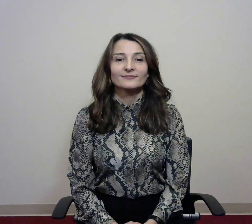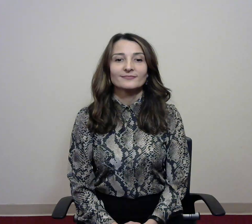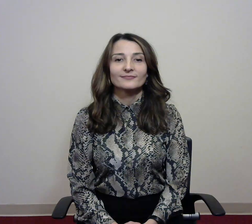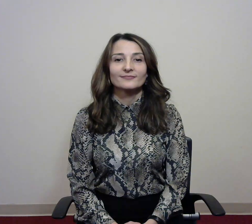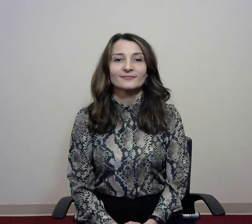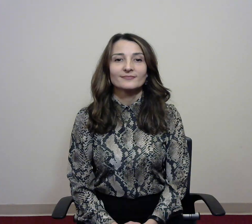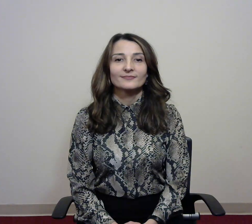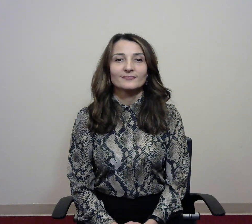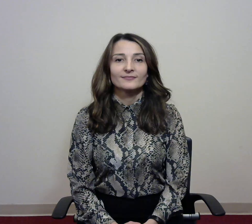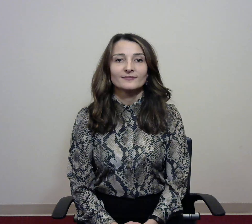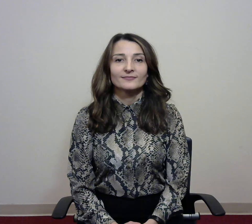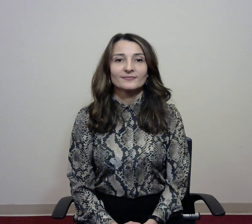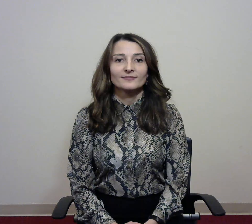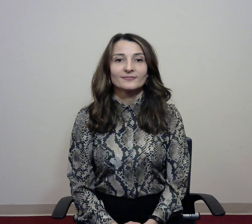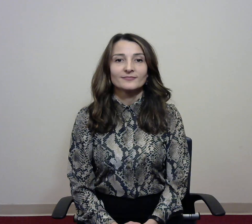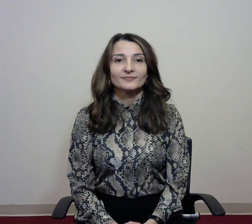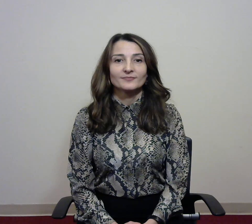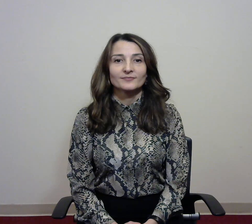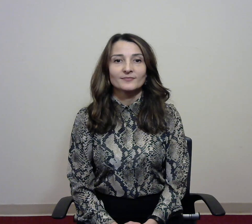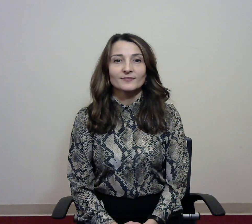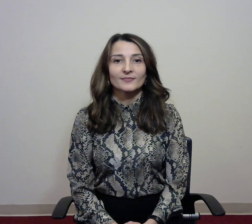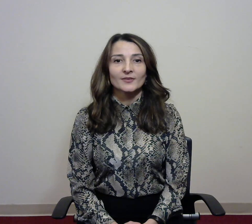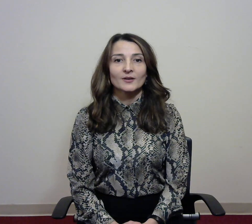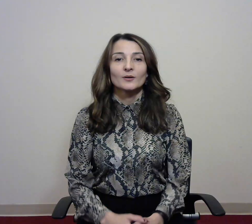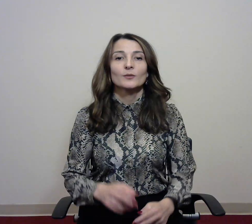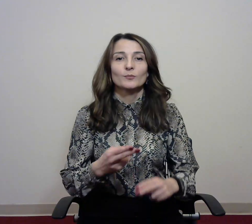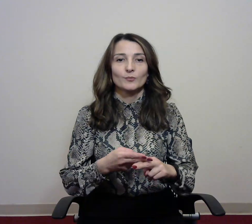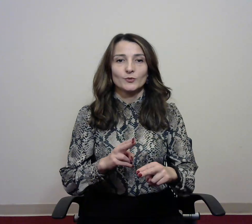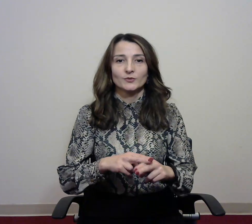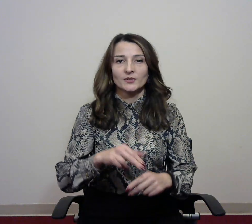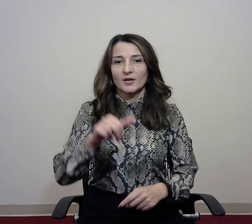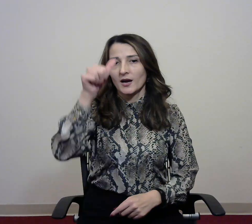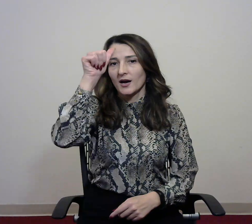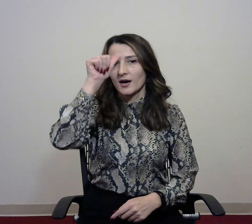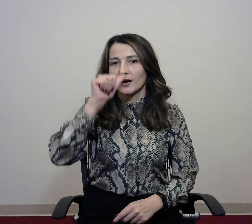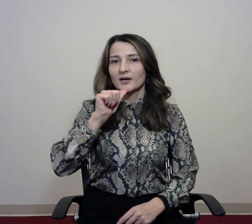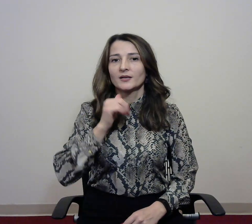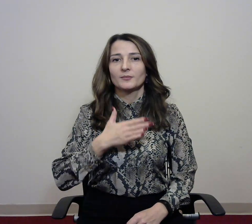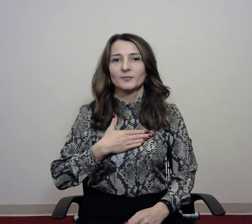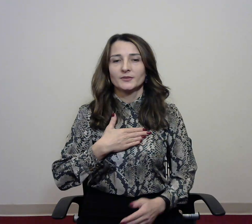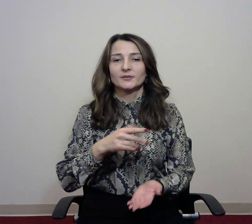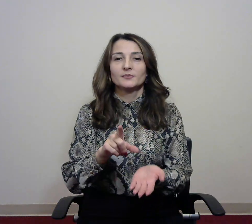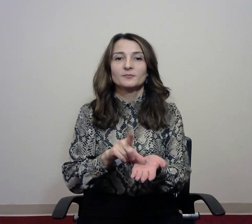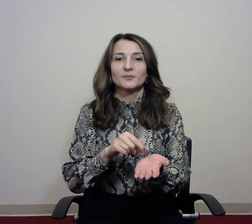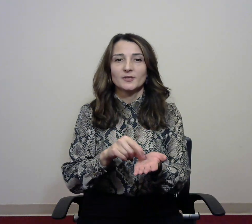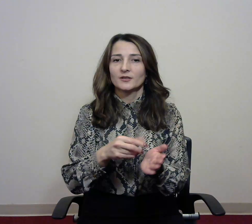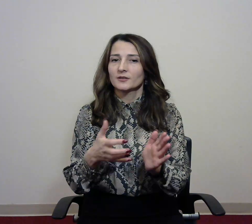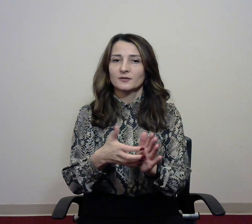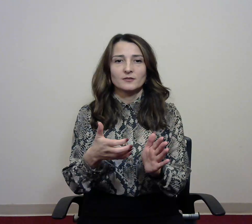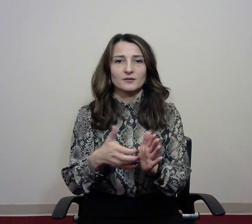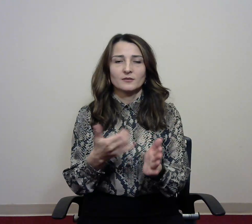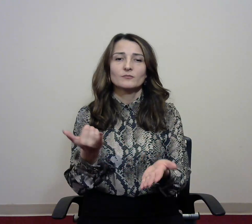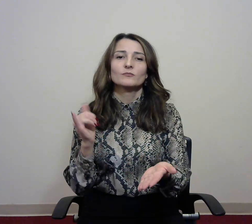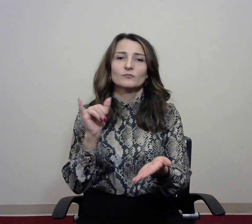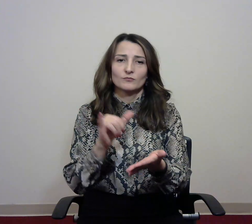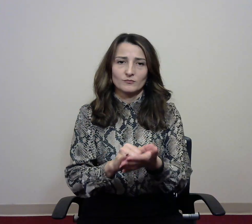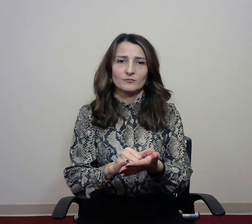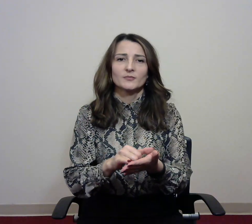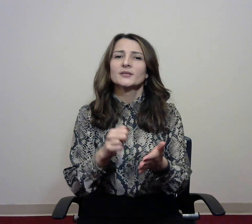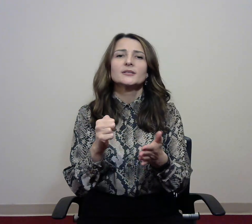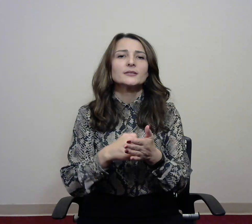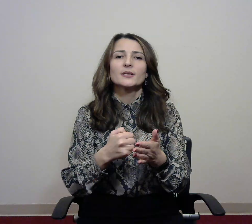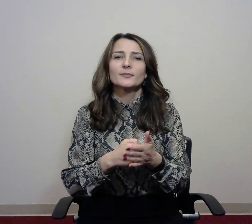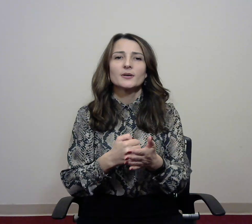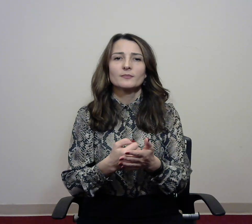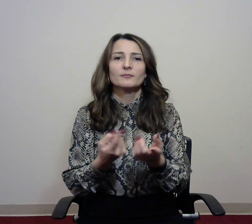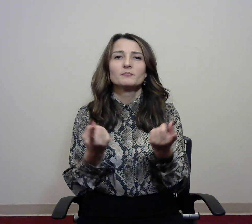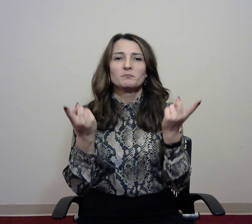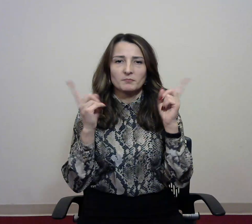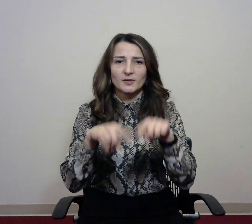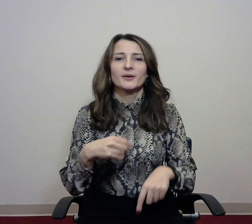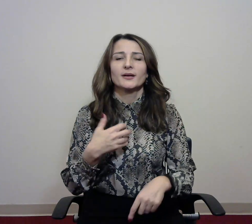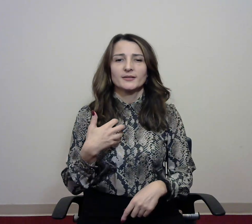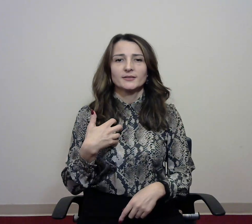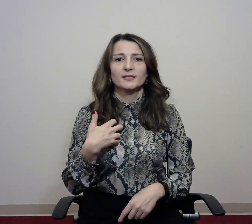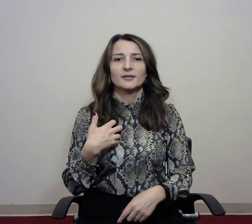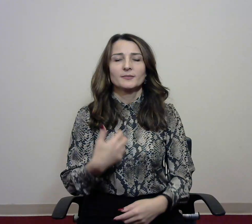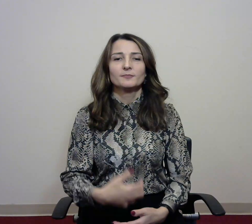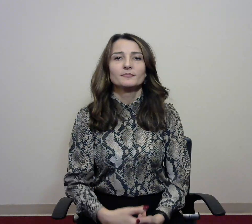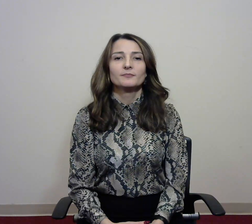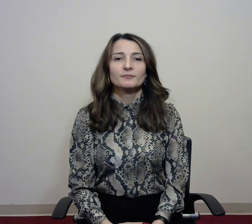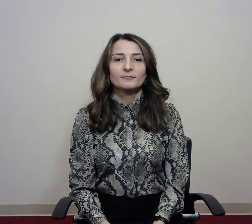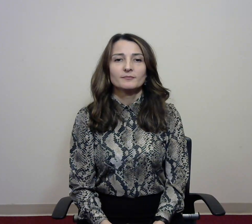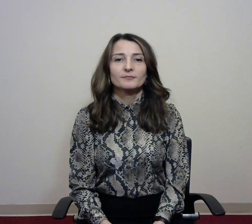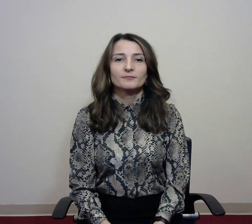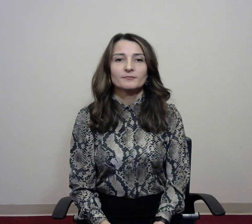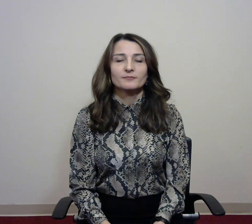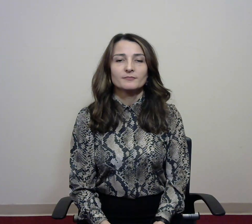Bu ay mənim pensiyam əksik yüklənib, səbəbini bilmək istəyirəm